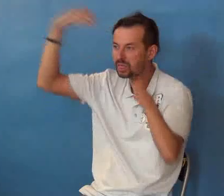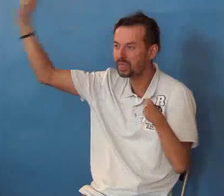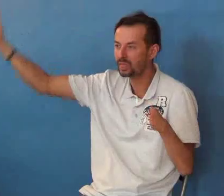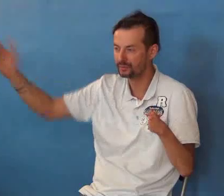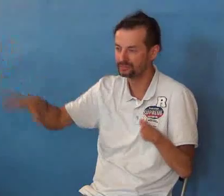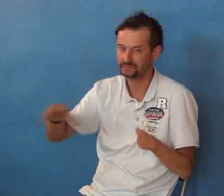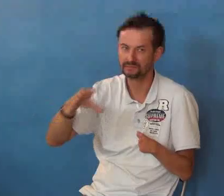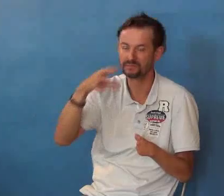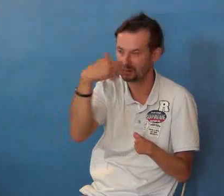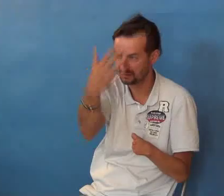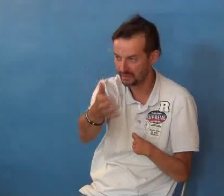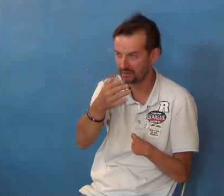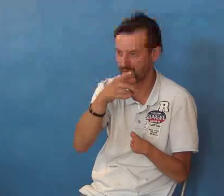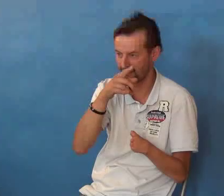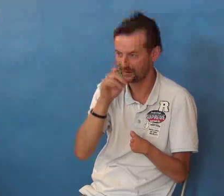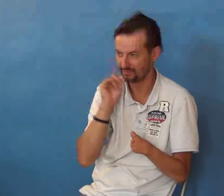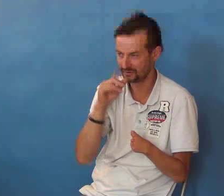Idzie i oddaje temu chłopcu.